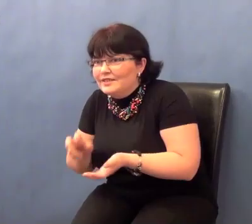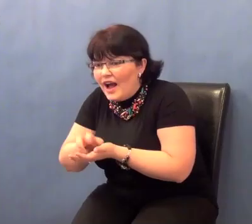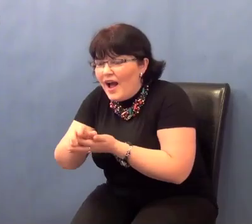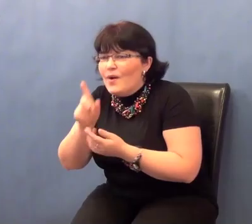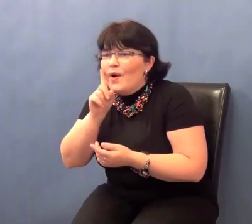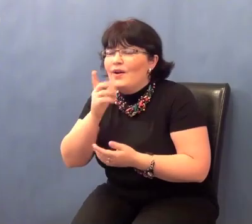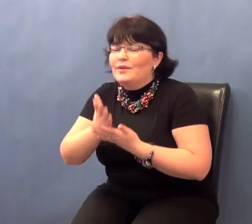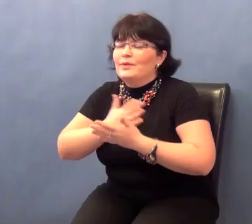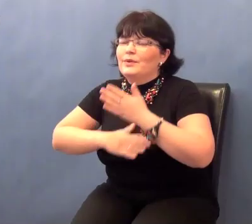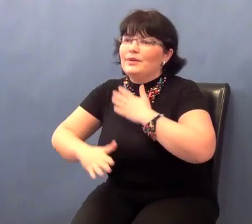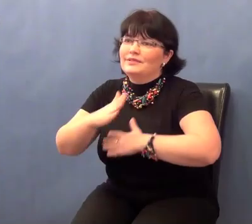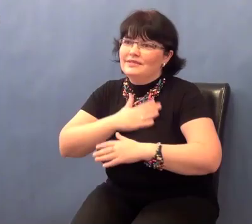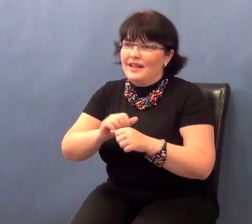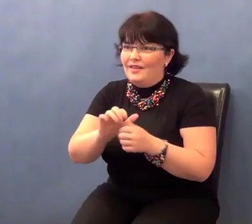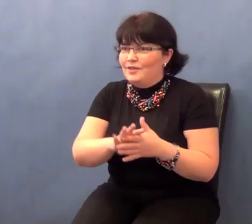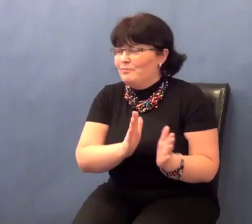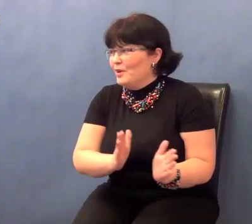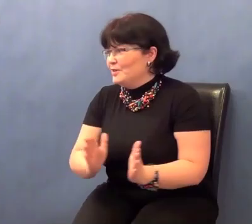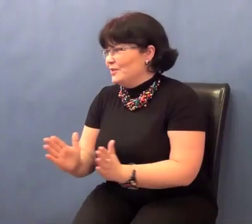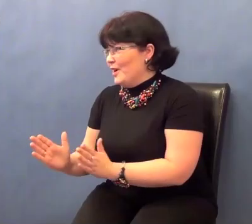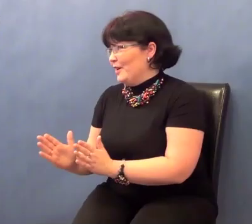Chłopiec ucieszył się że jest już w porządku.